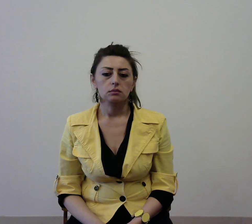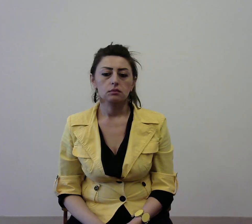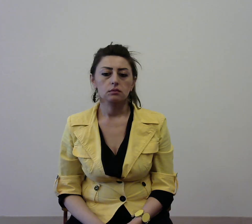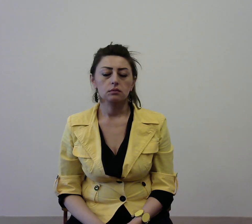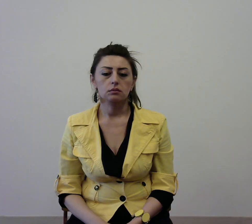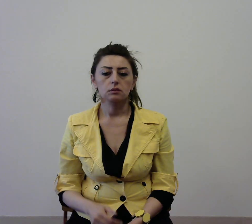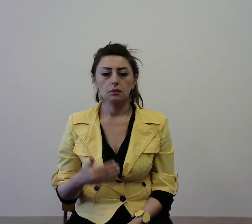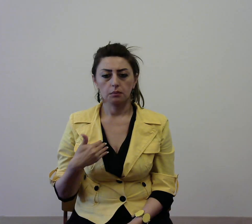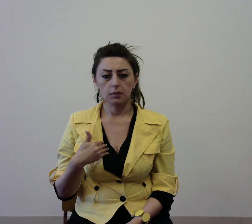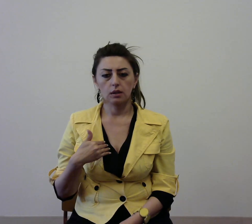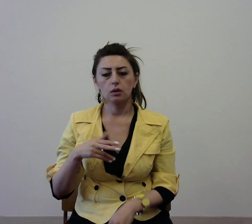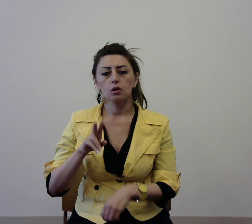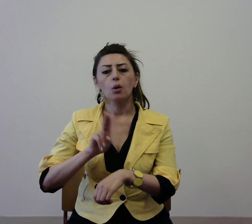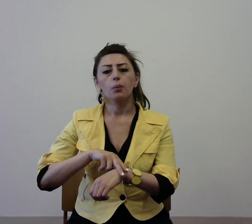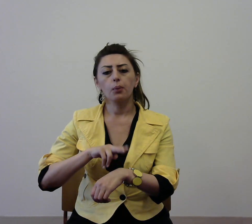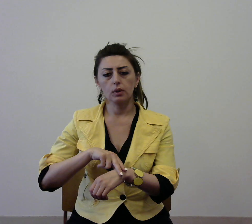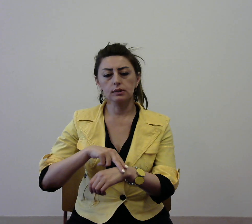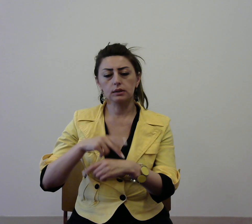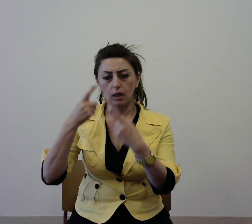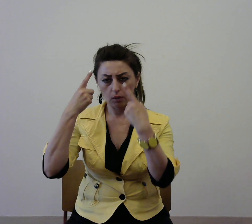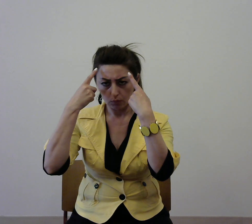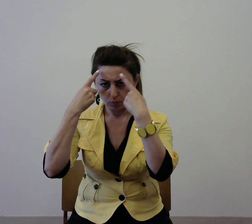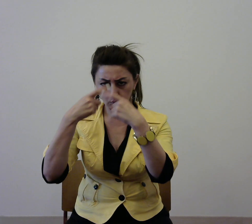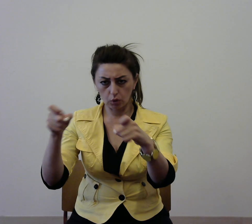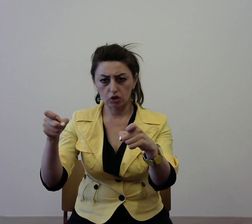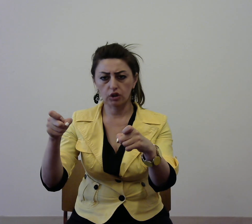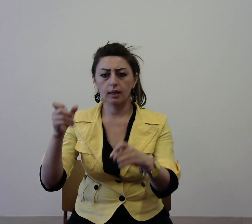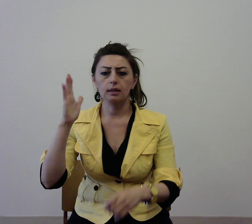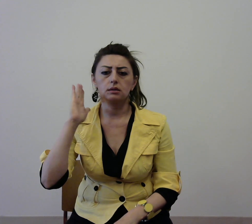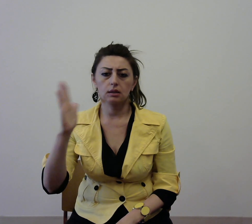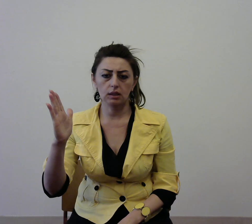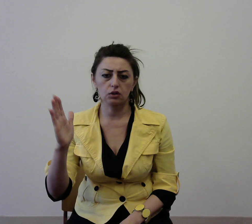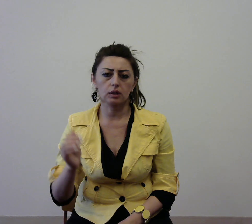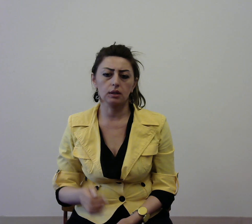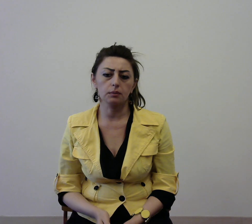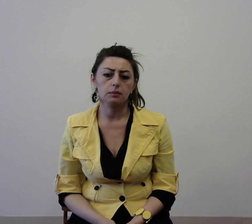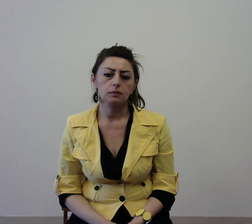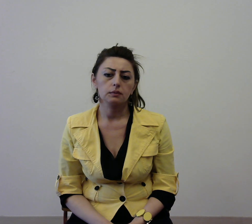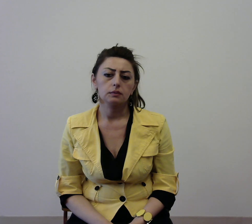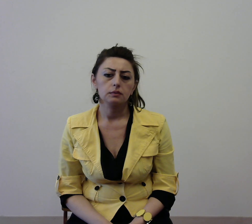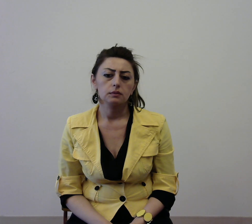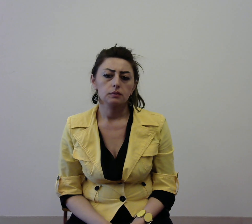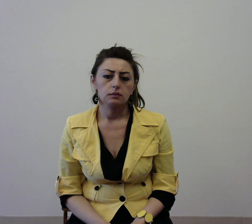Mən polisə müraciət edəcəyəm